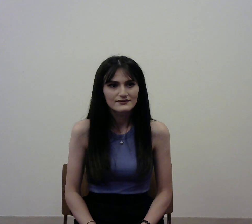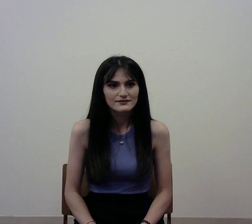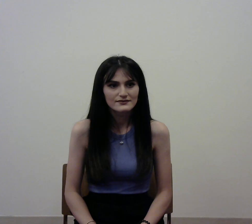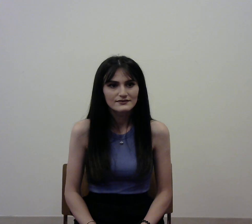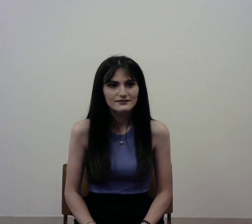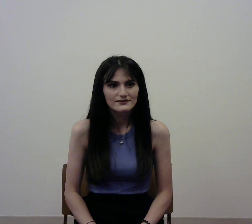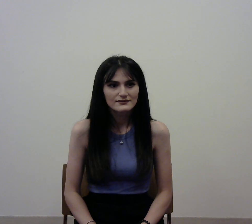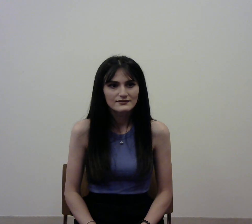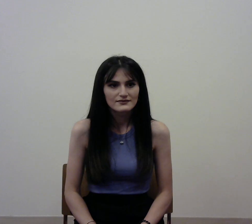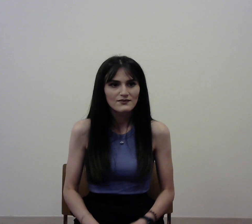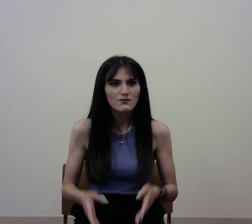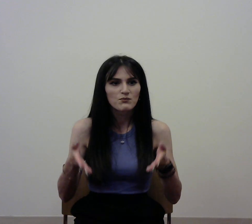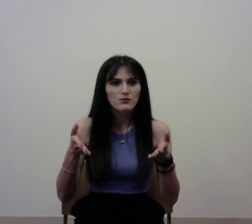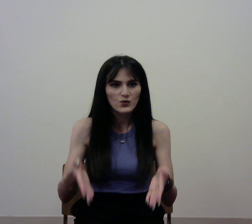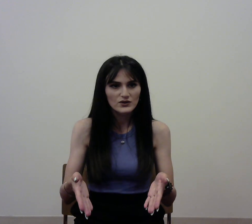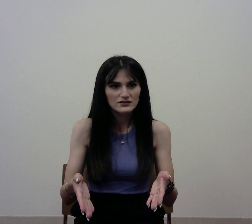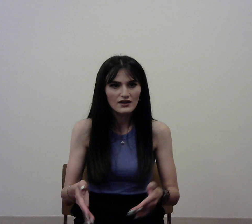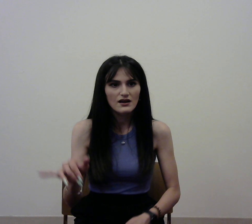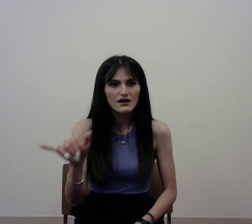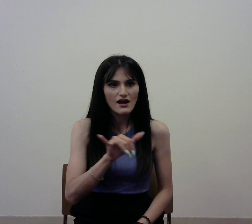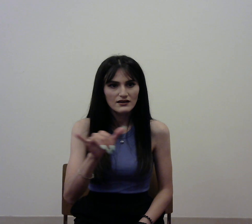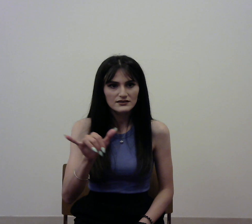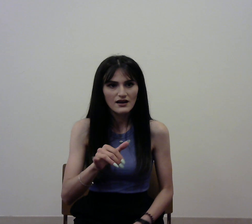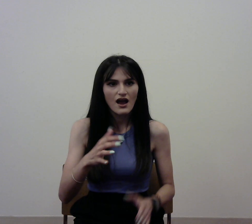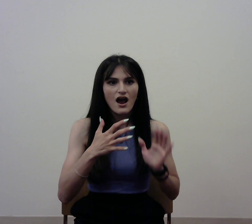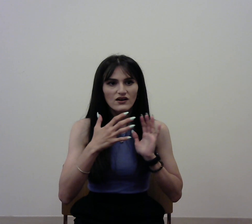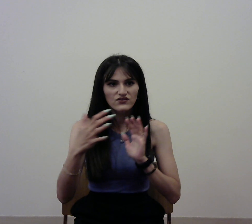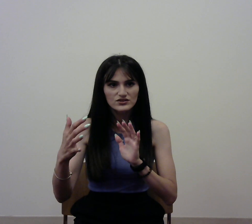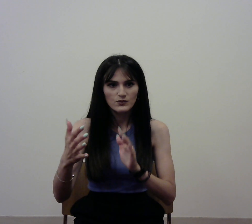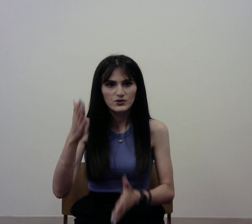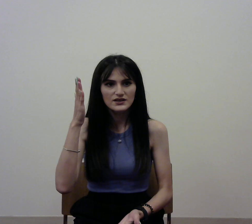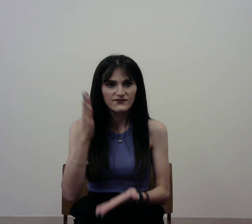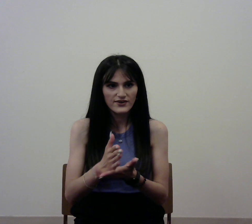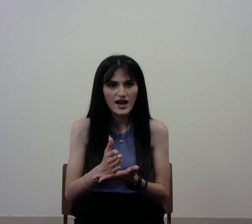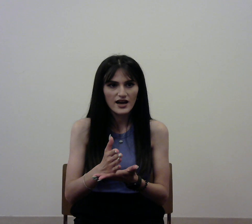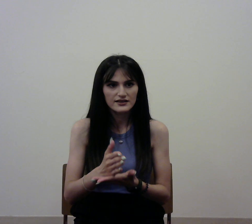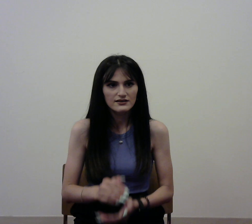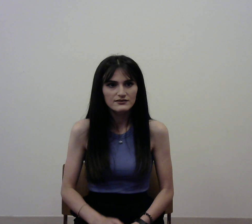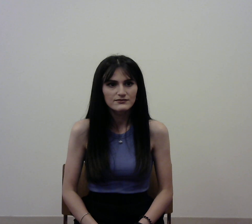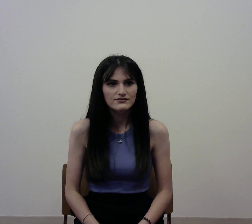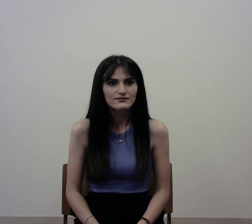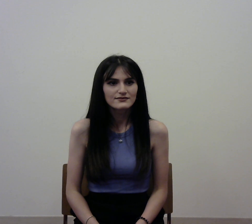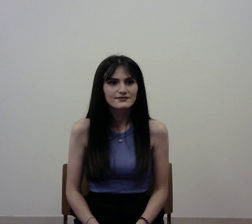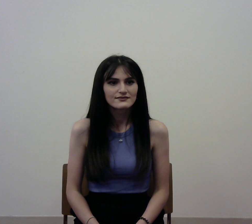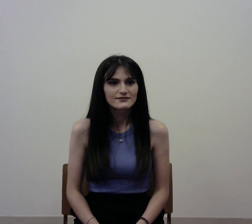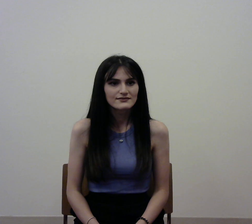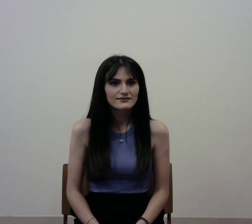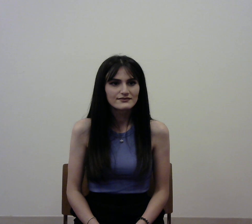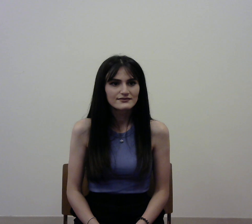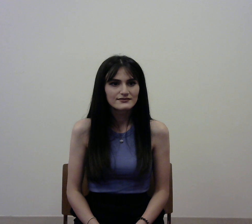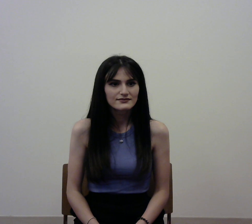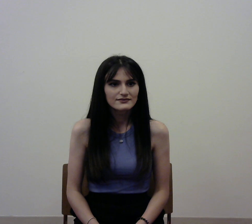Burda harda avtobus var?